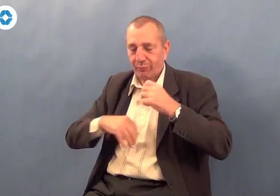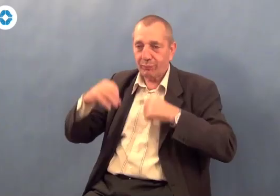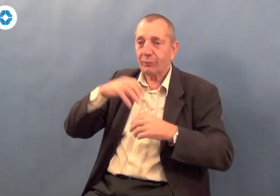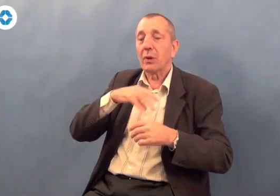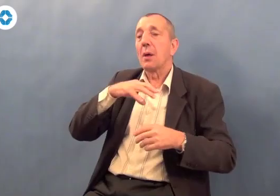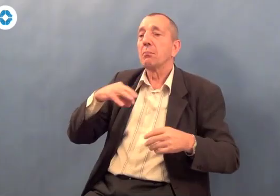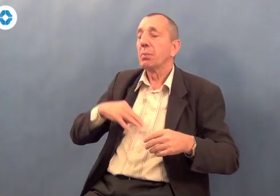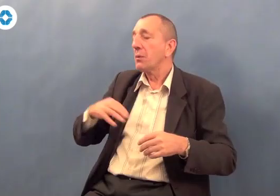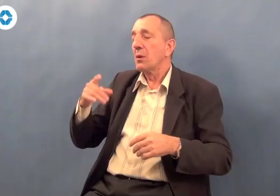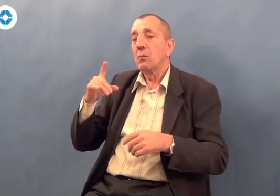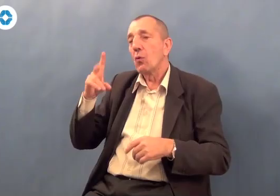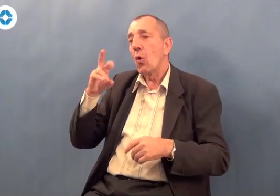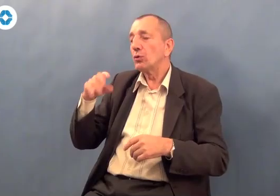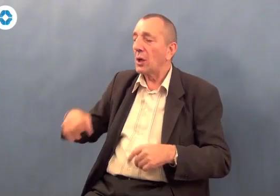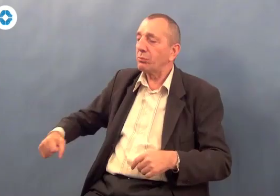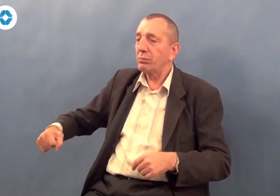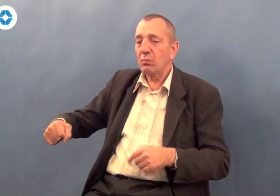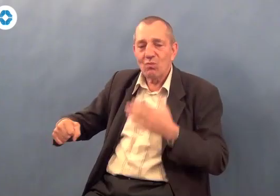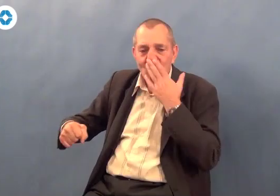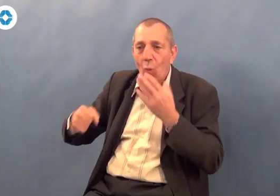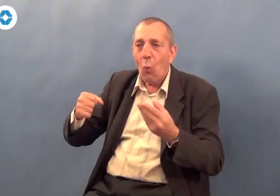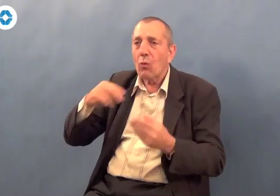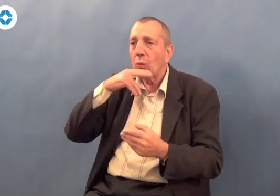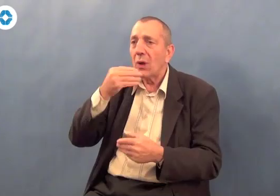Pan ciągnął kozę obok owoców, a ona powąchała i chciała je zjeść.